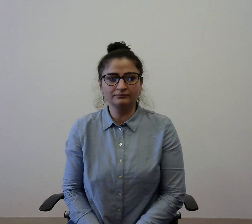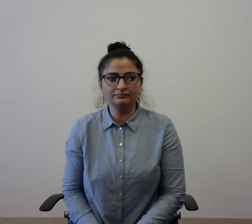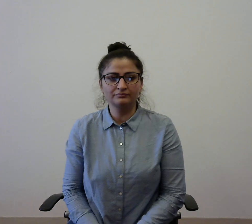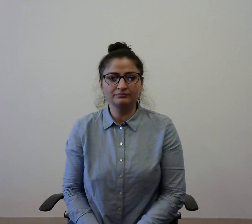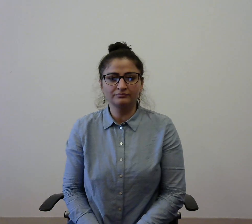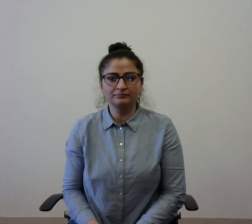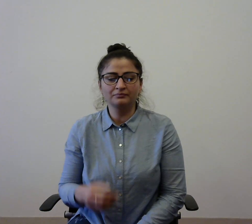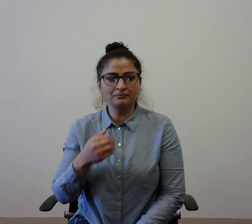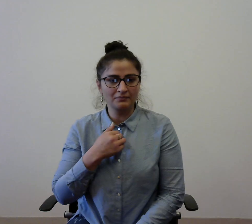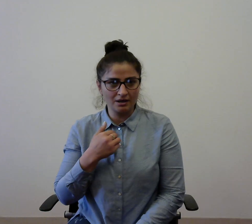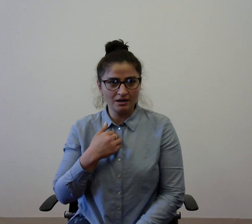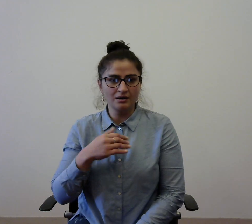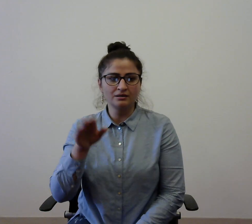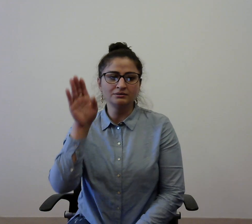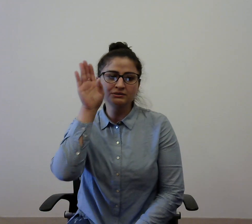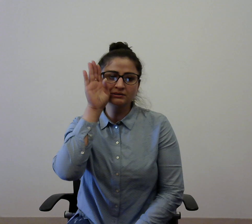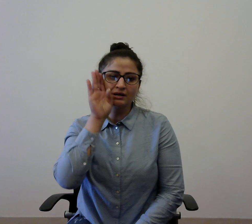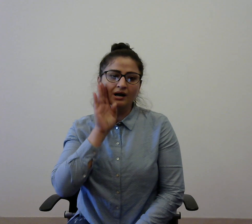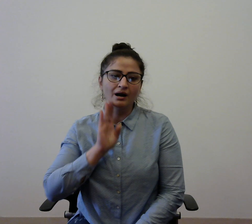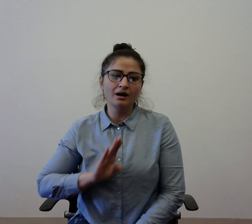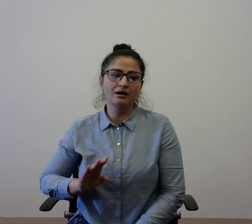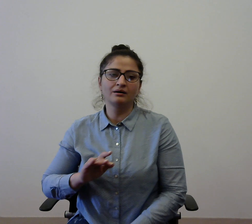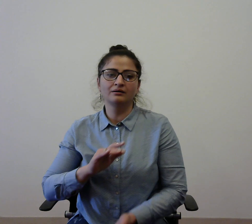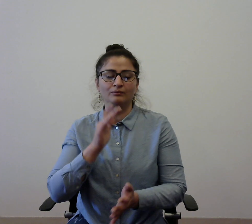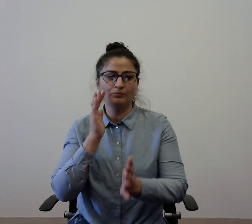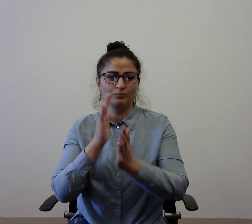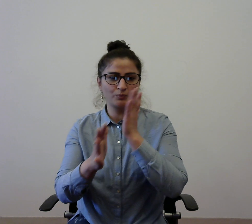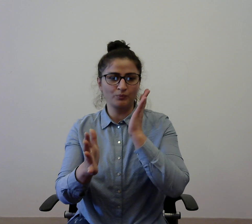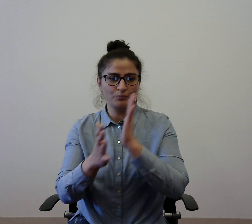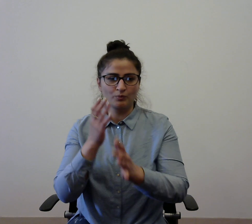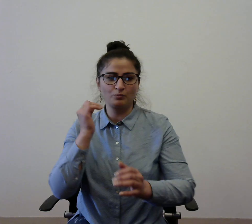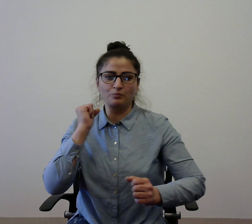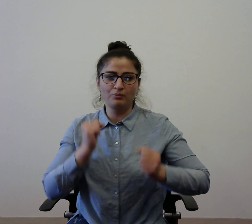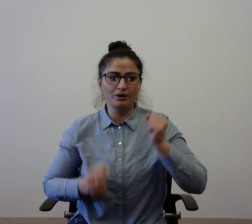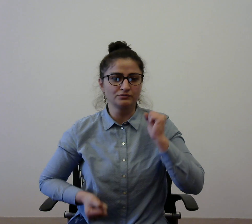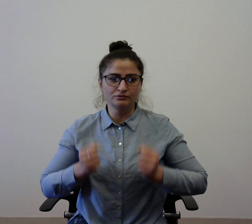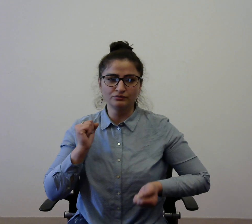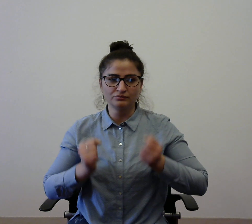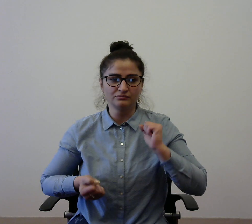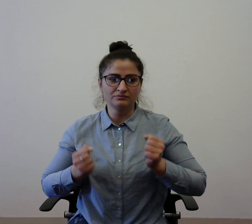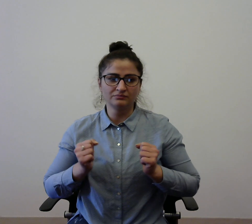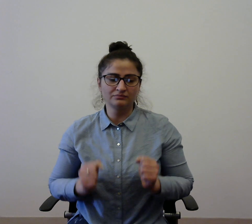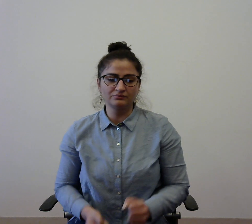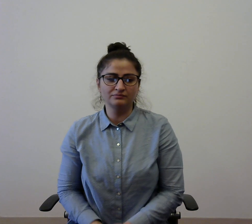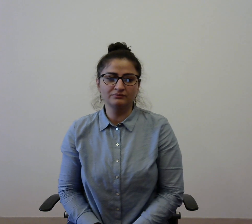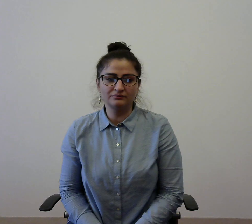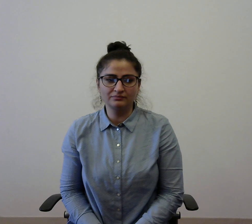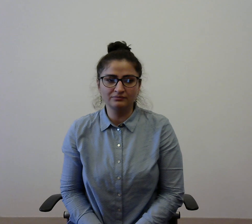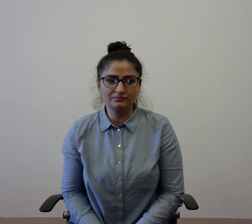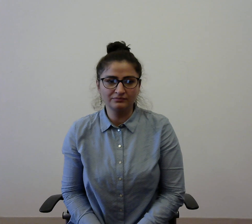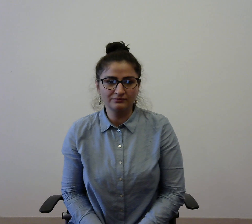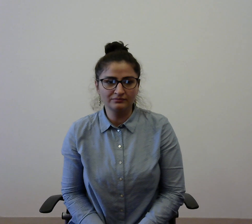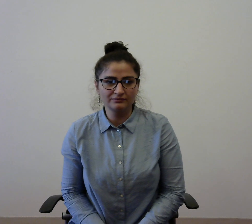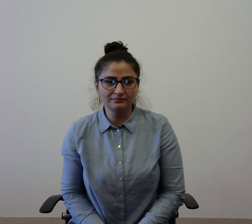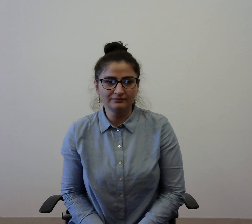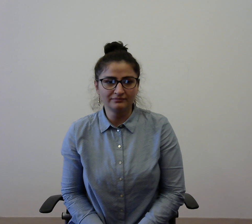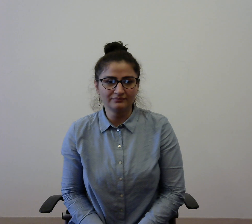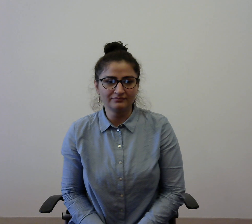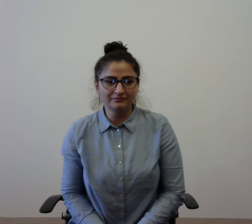Mən səhərlər bulvarda qaçıram